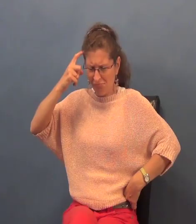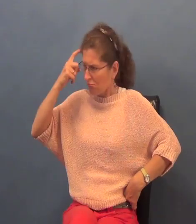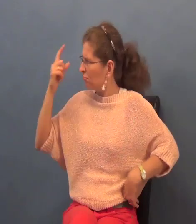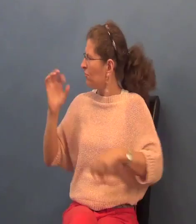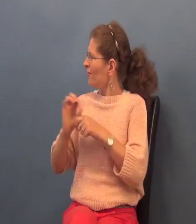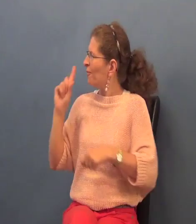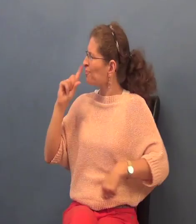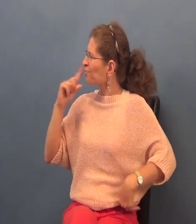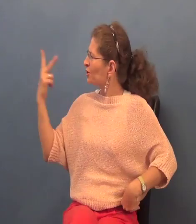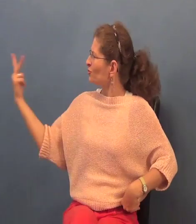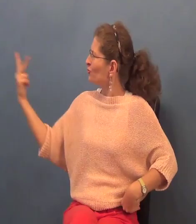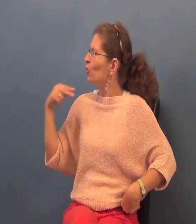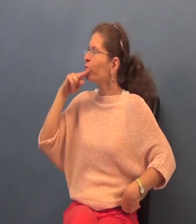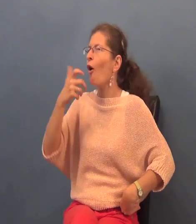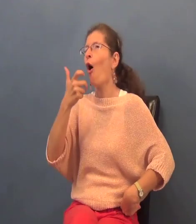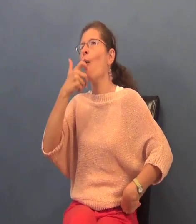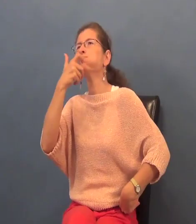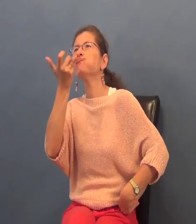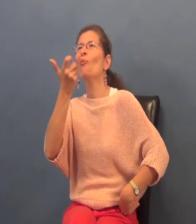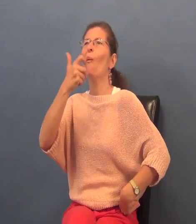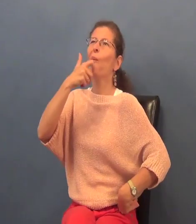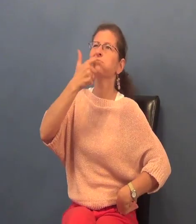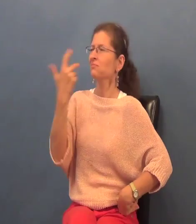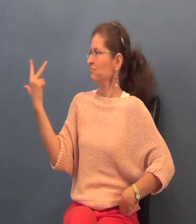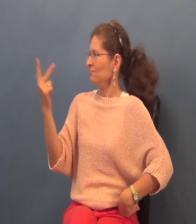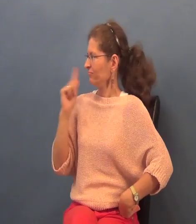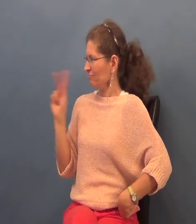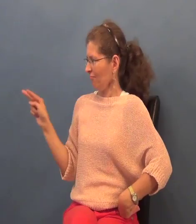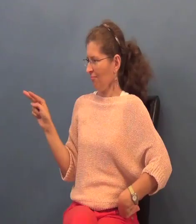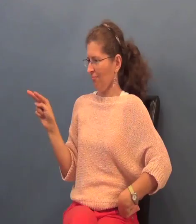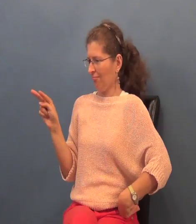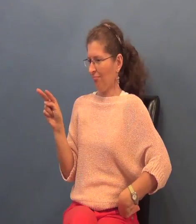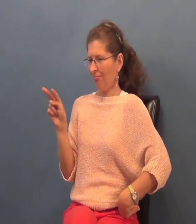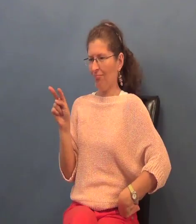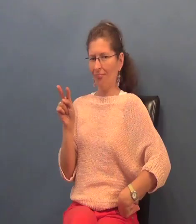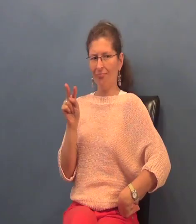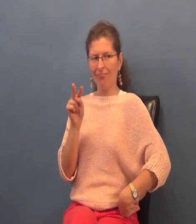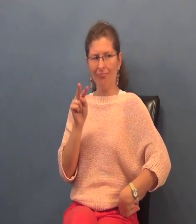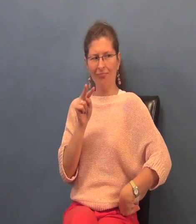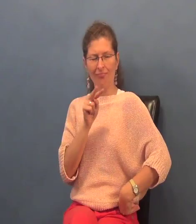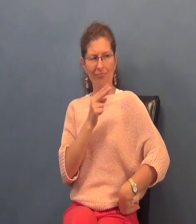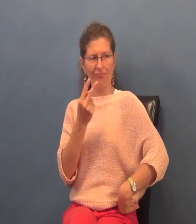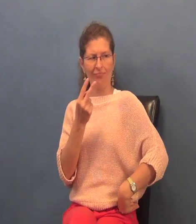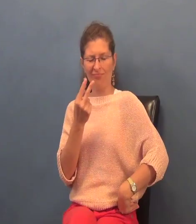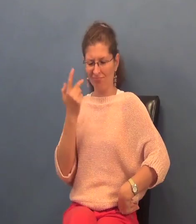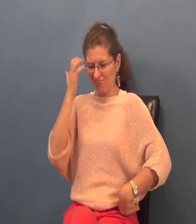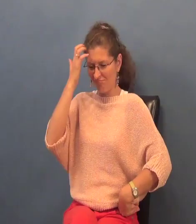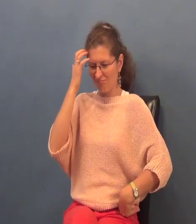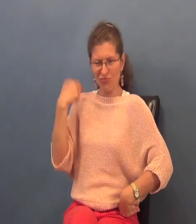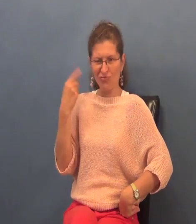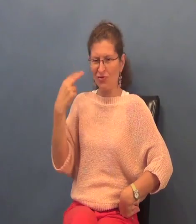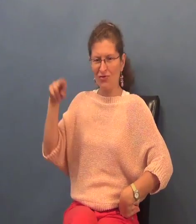W pewnym momencie zbliżają się trzej chłopcy, jedząc gruszki. Mężczyzna spogląda na nich i zastanawia się, ale nic nie rozumie.